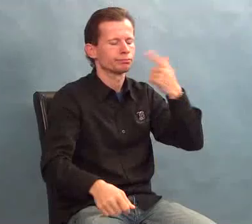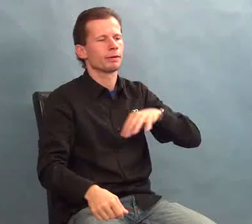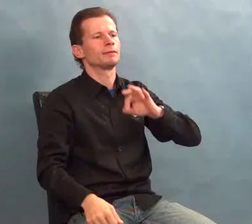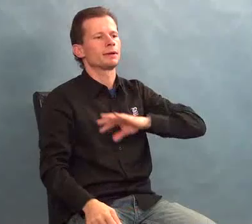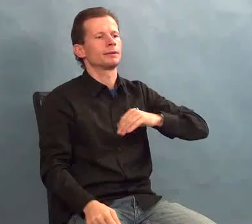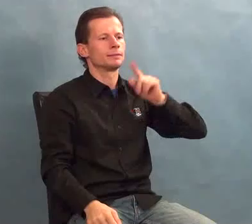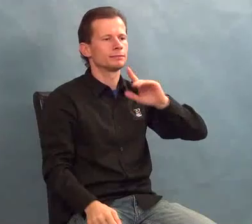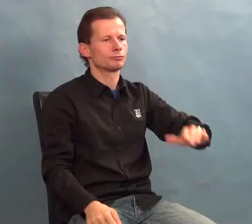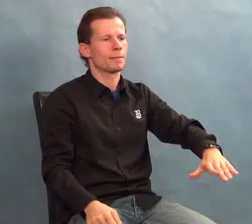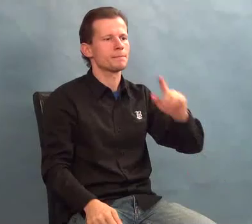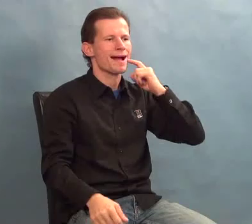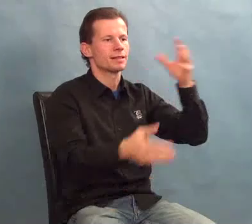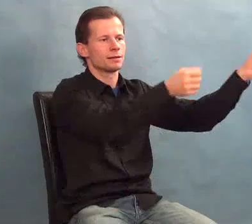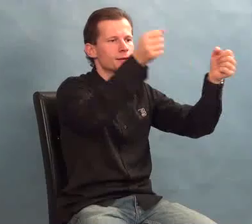Okazało się, że syn się bawił.